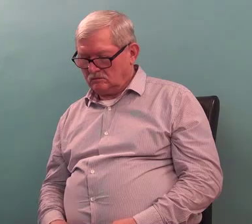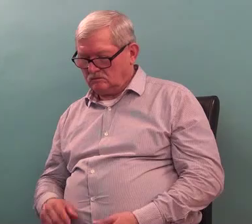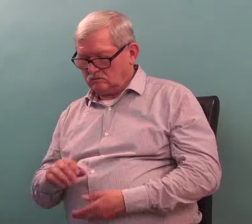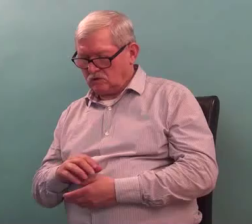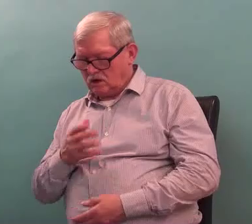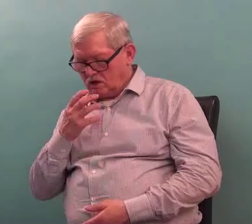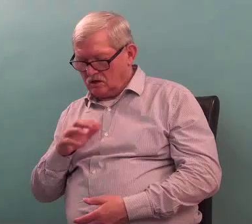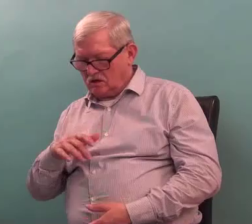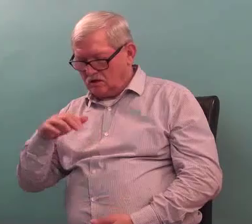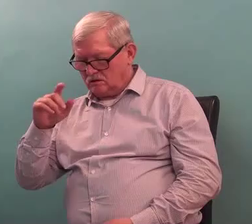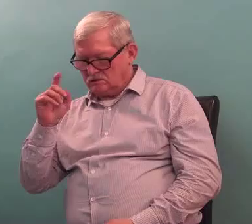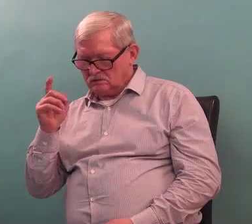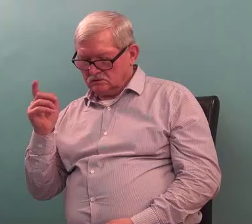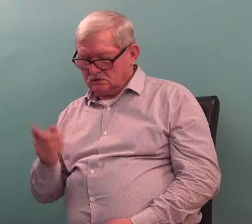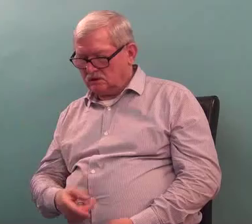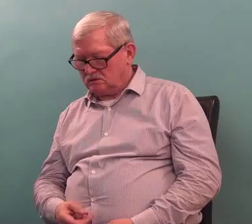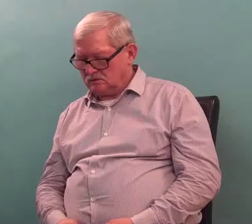Zakaz jedzenia ciepłego hamburgera.